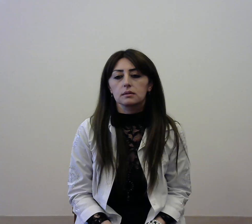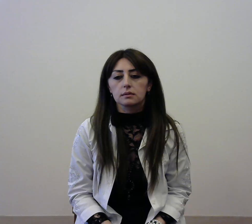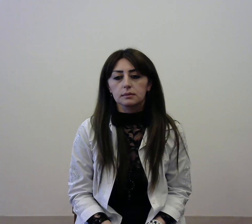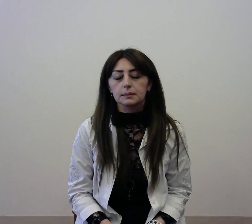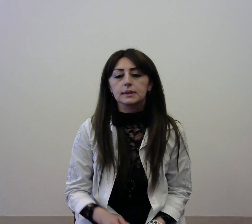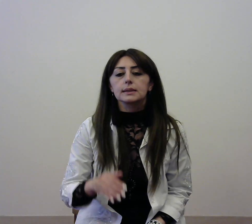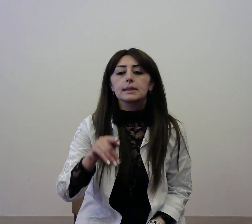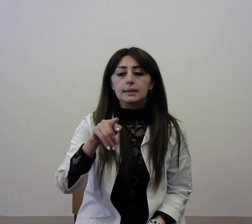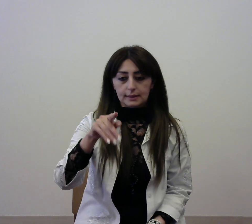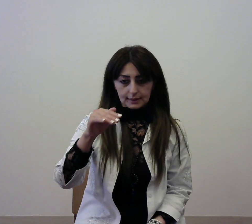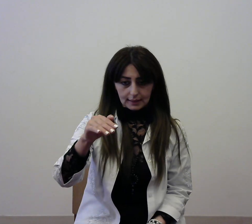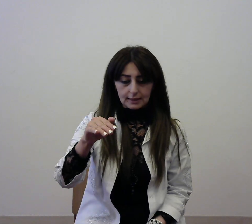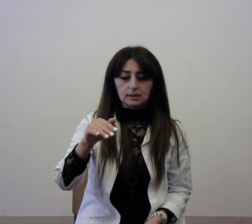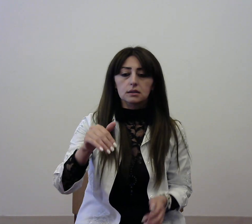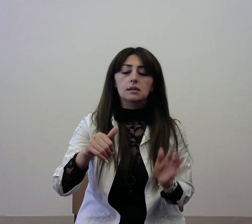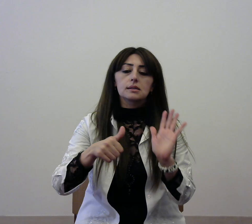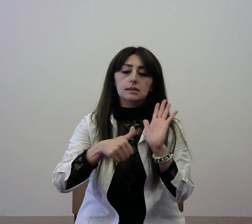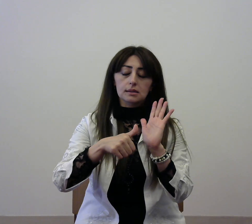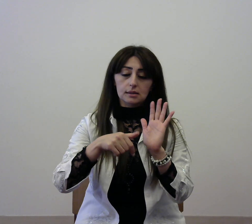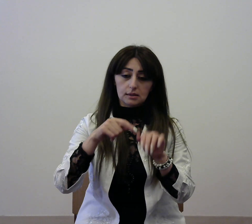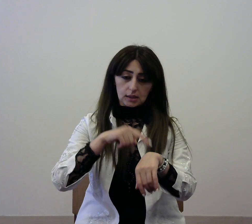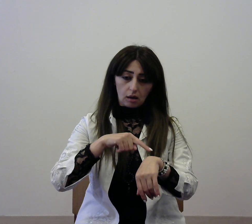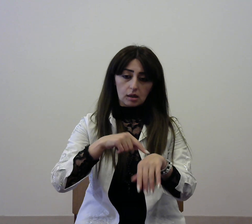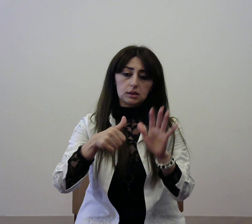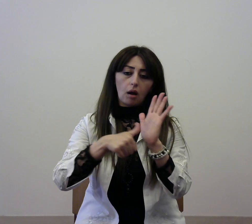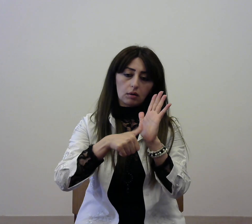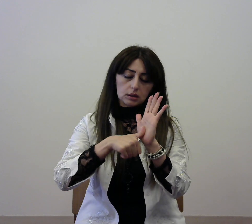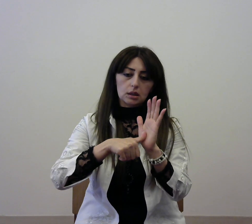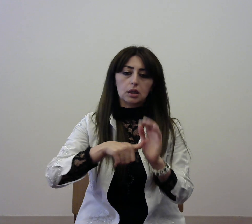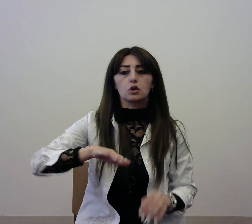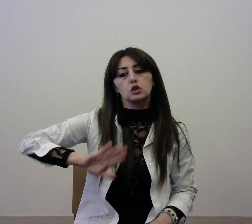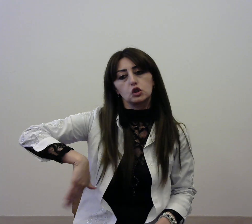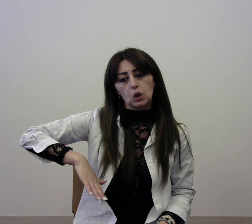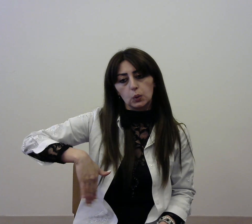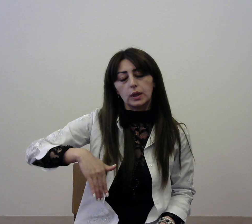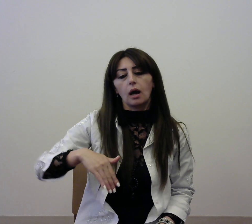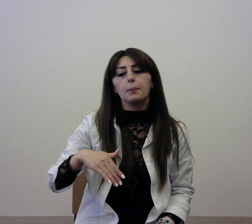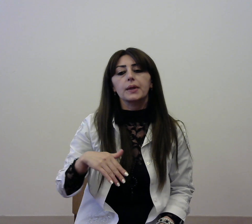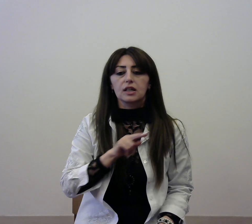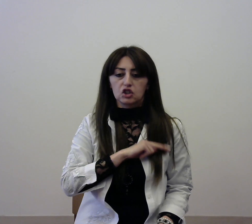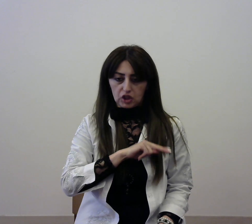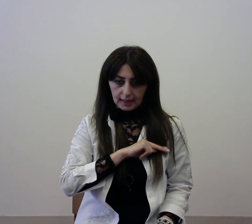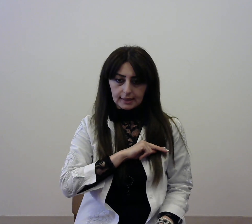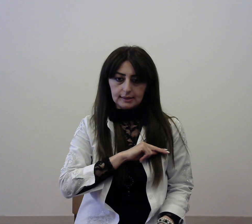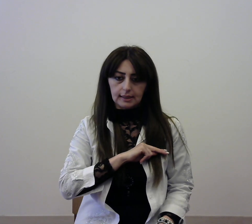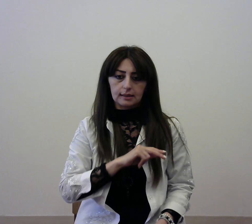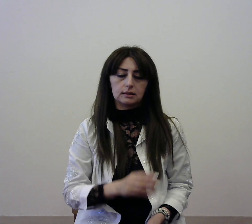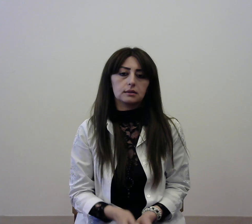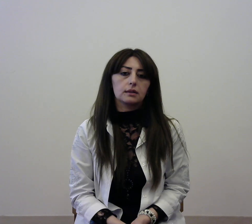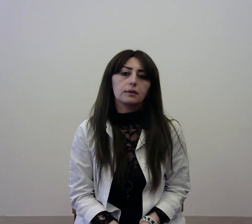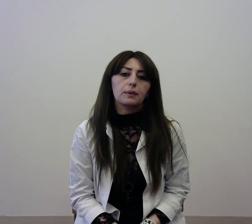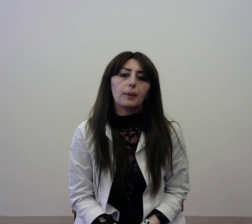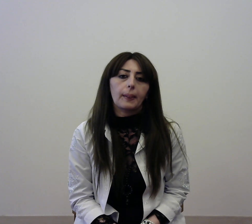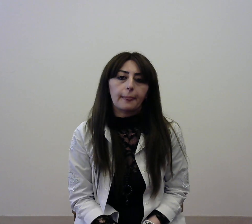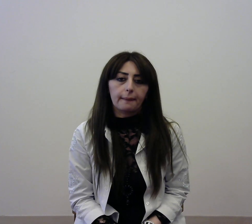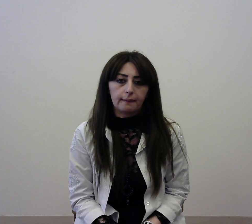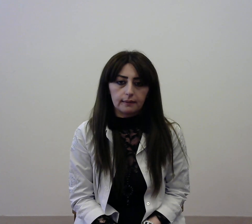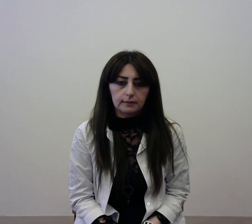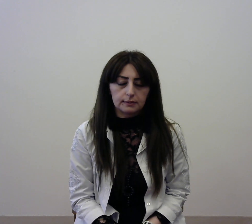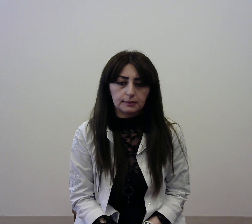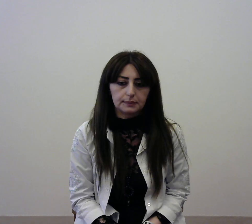Siz saat 6-dan sonra işləyirsiz?